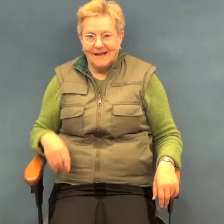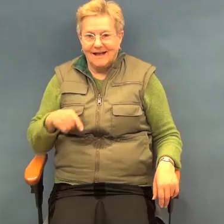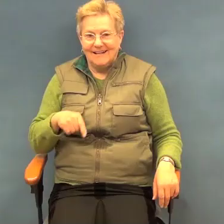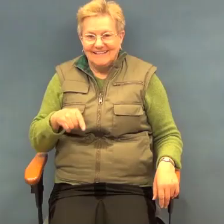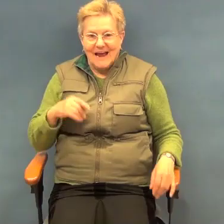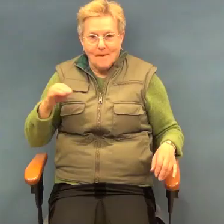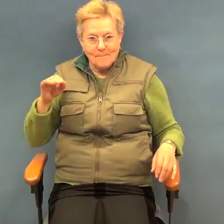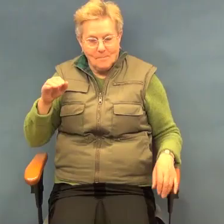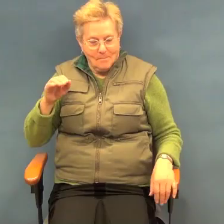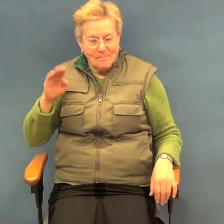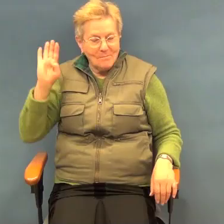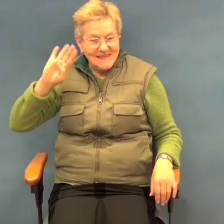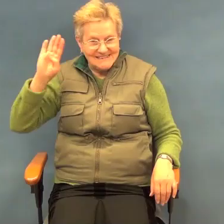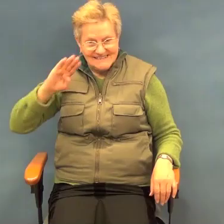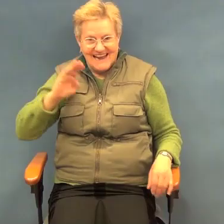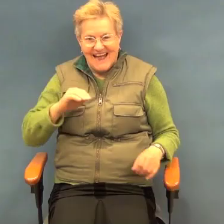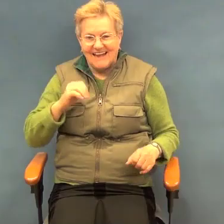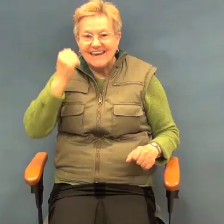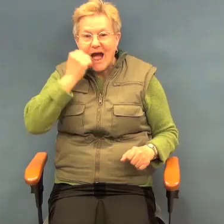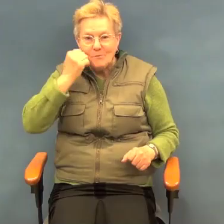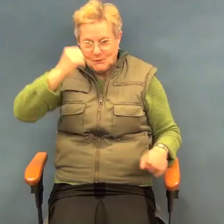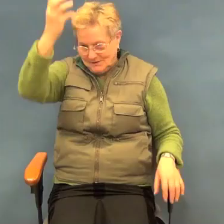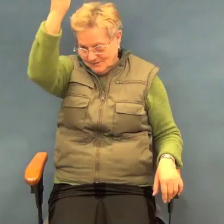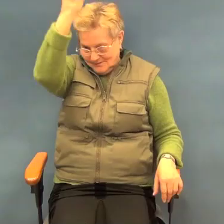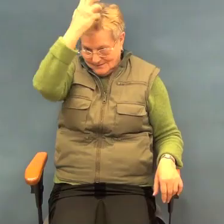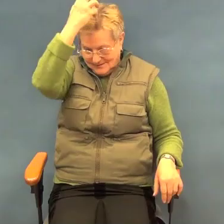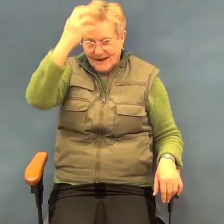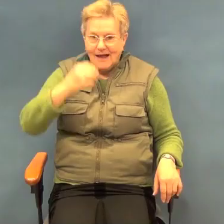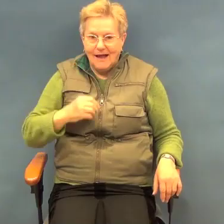Ta myszka położyła sobie jabłko na głowie.